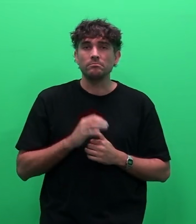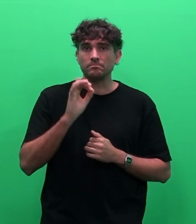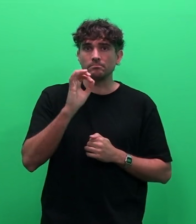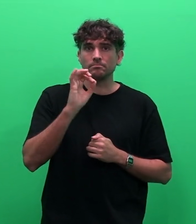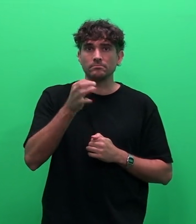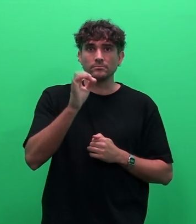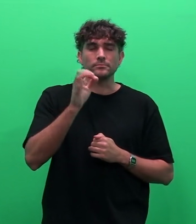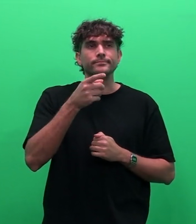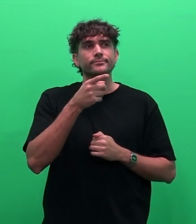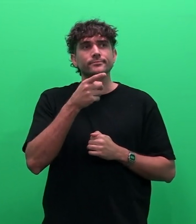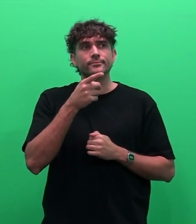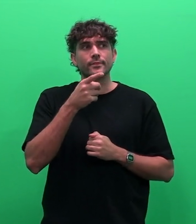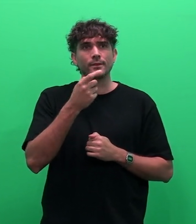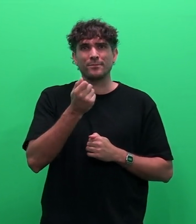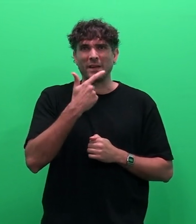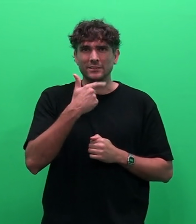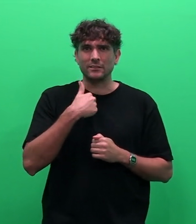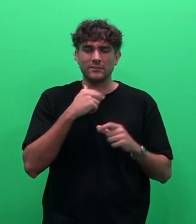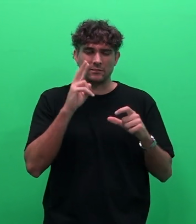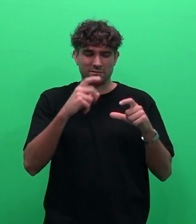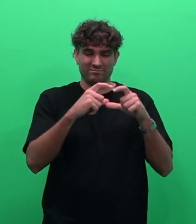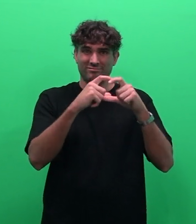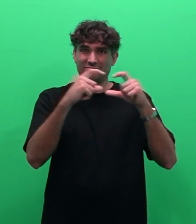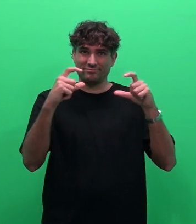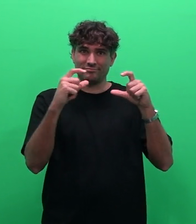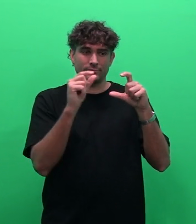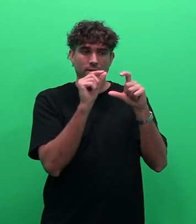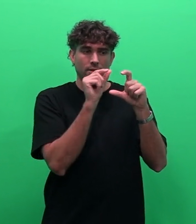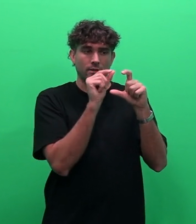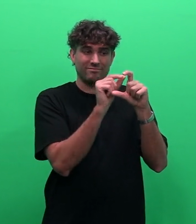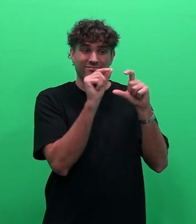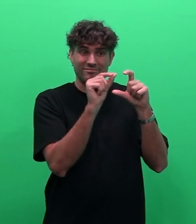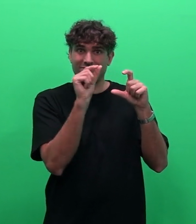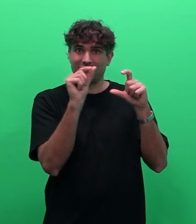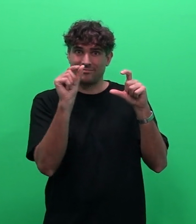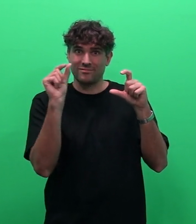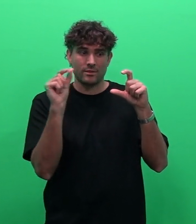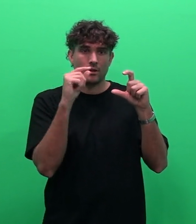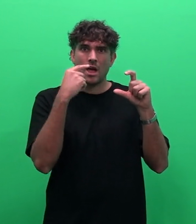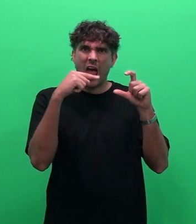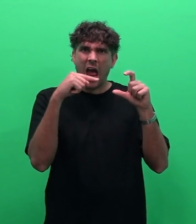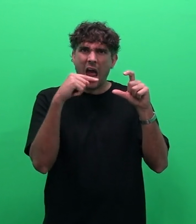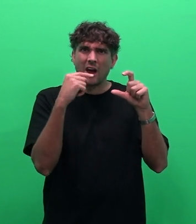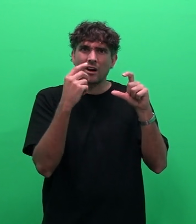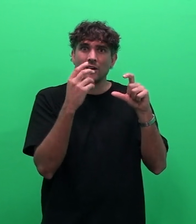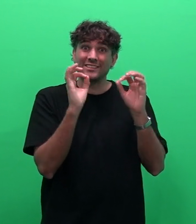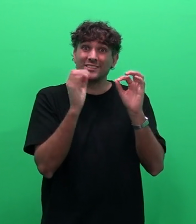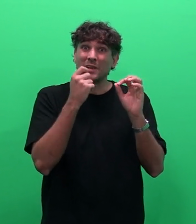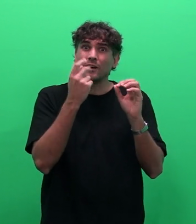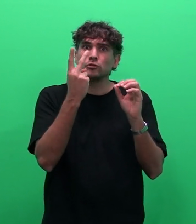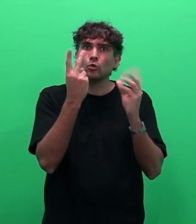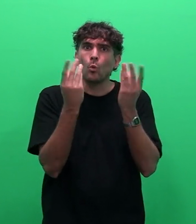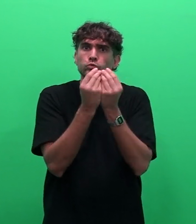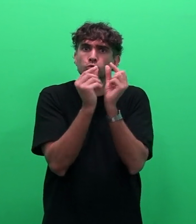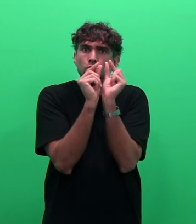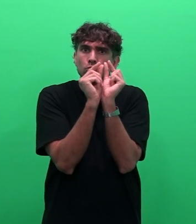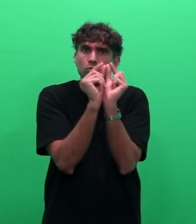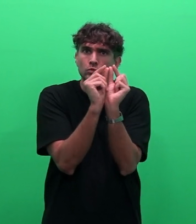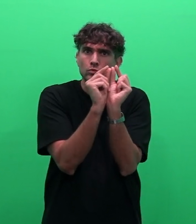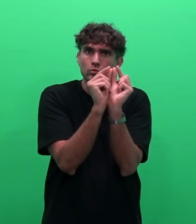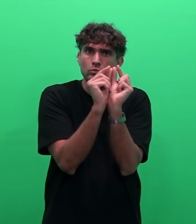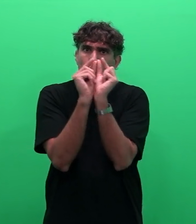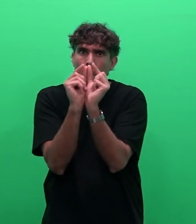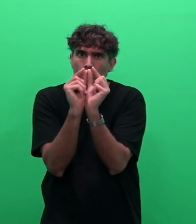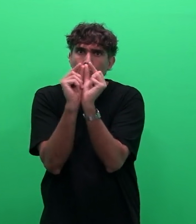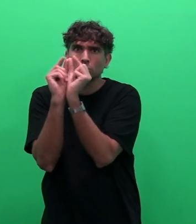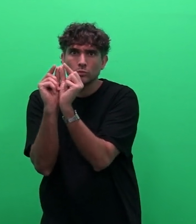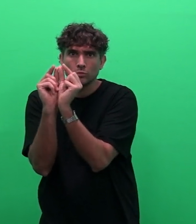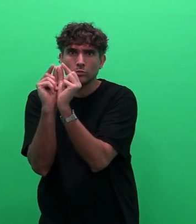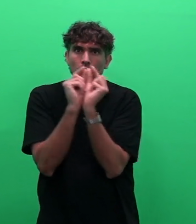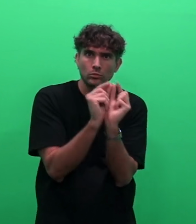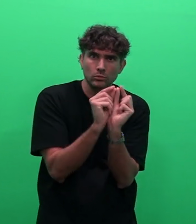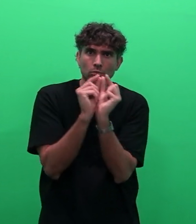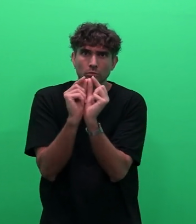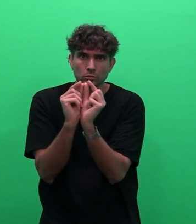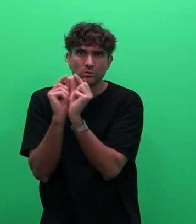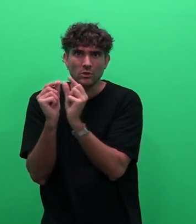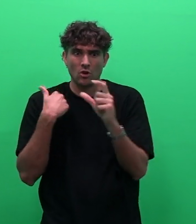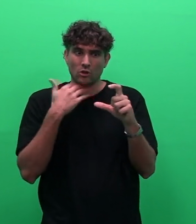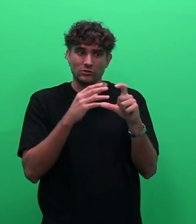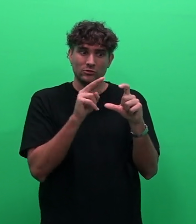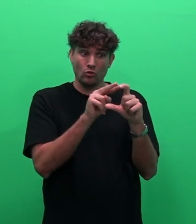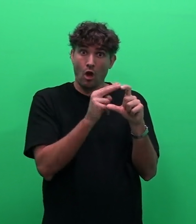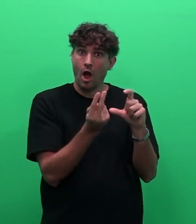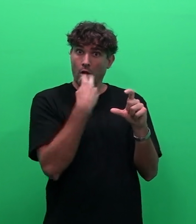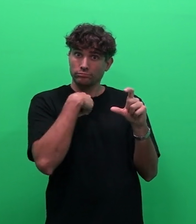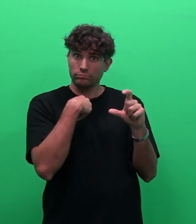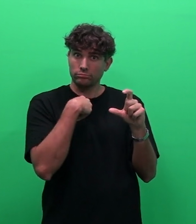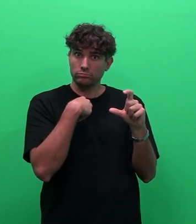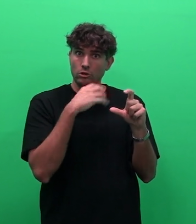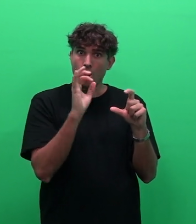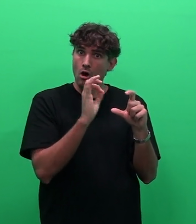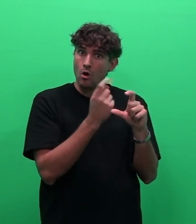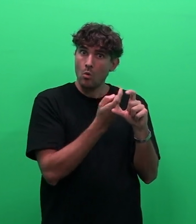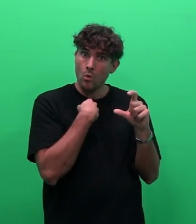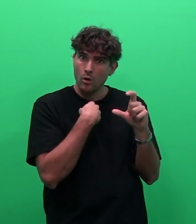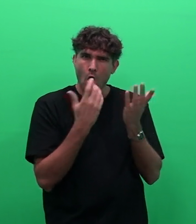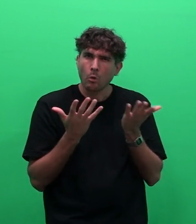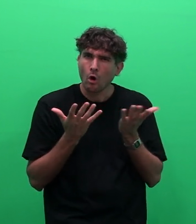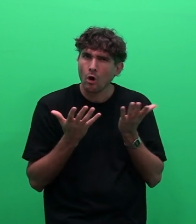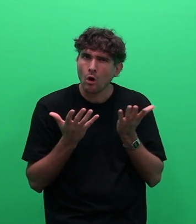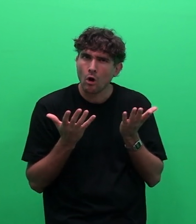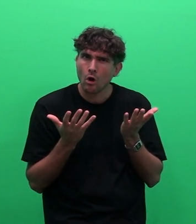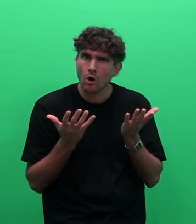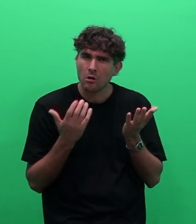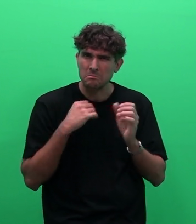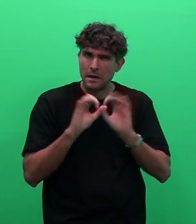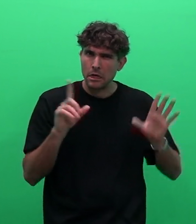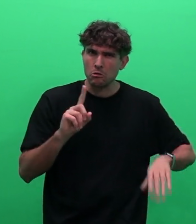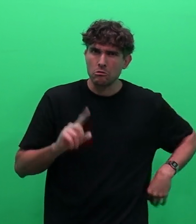Sí, he vist que als compartiments de les pastilles n'hi ha dues juntes a cada compartiment, van per parelles, no sé si m'he de prendre totes dues de cop o només una, no ho sé, com ho he de fer?